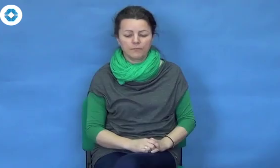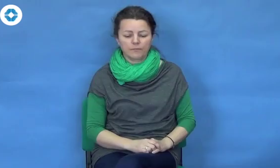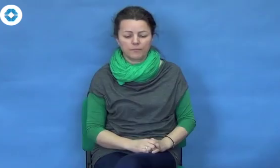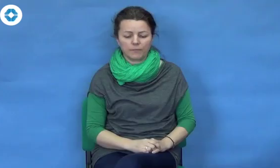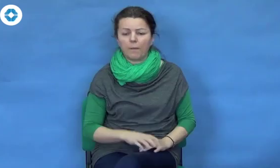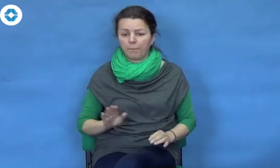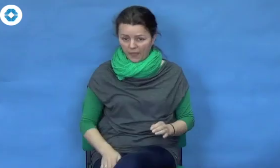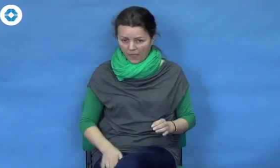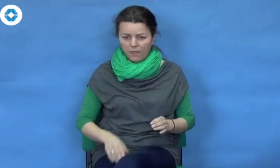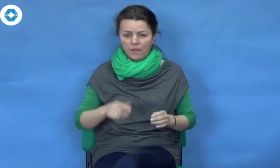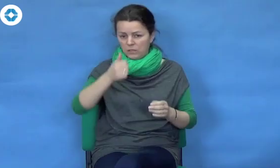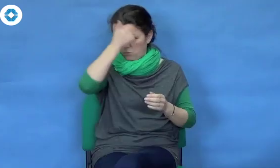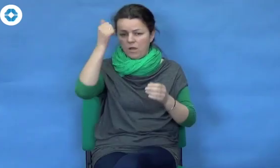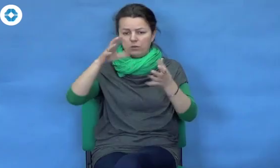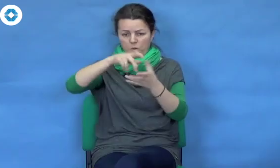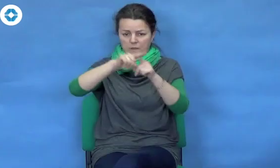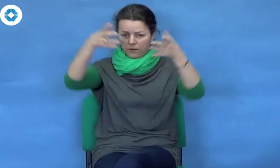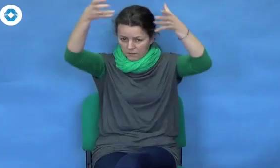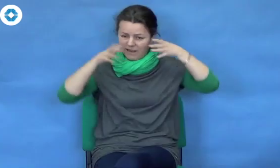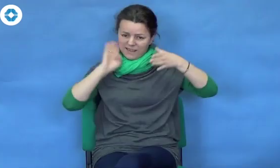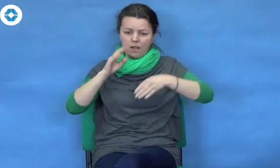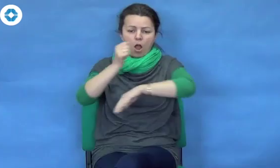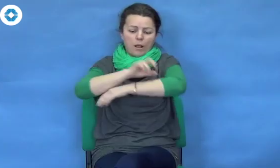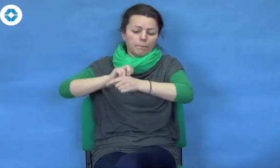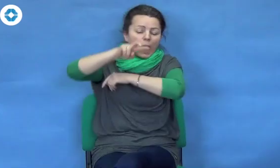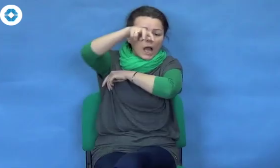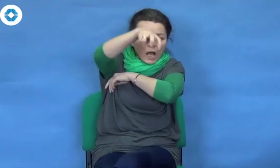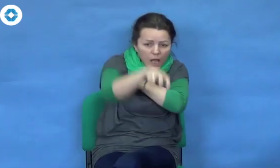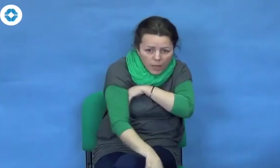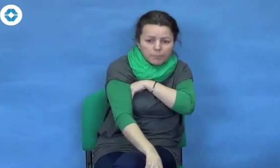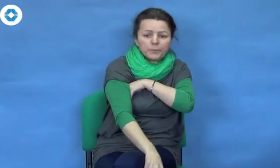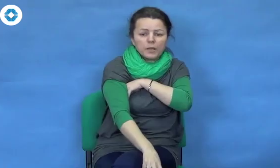Pies w słoiku na głowie wyskoczył przez okno i spadł, słoik się rozbił.